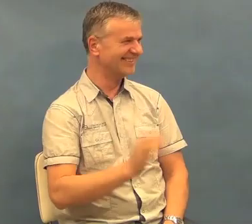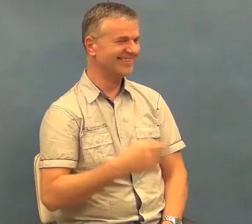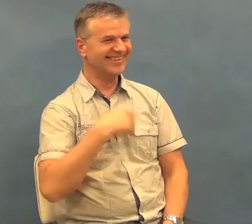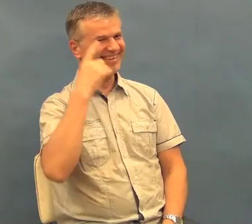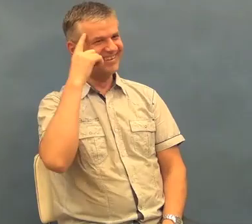Przypomniałem sobie.